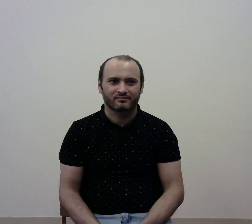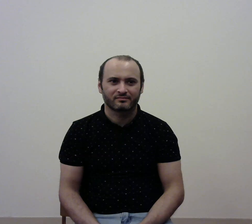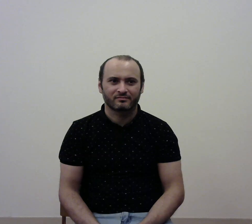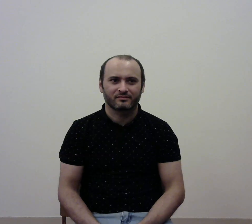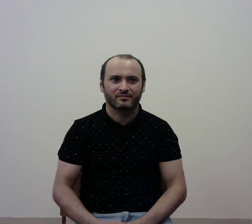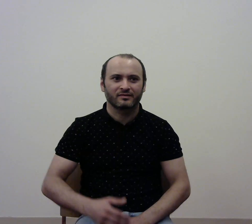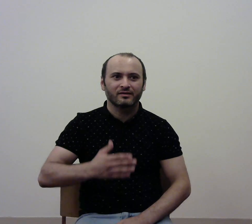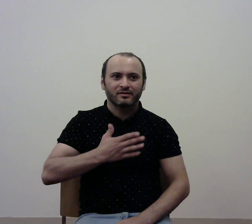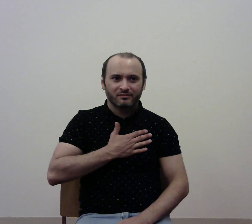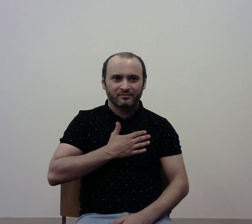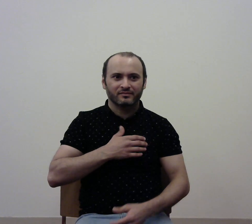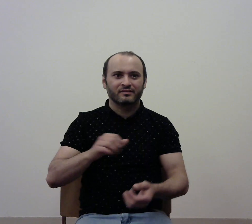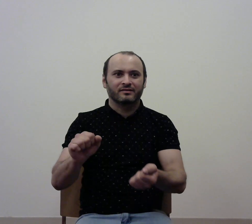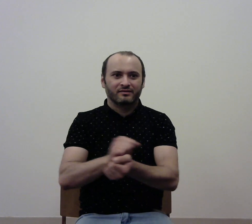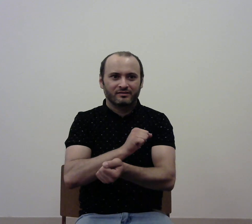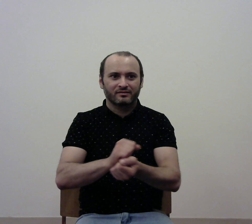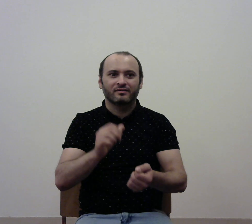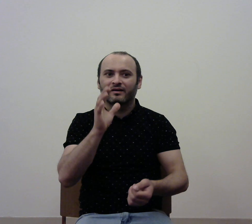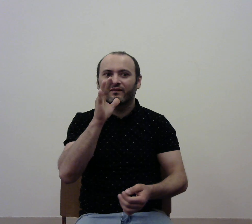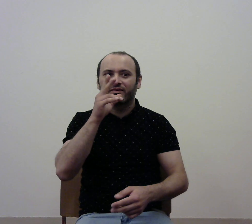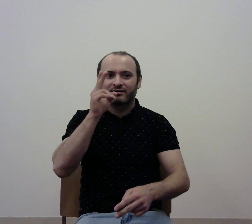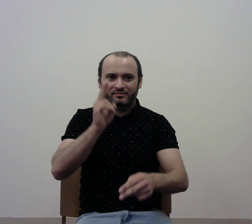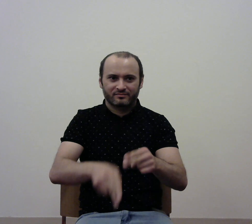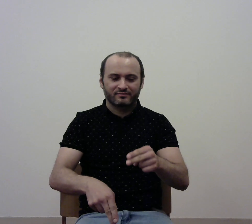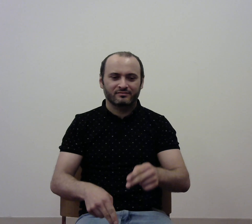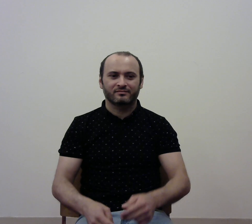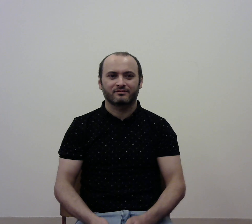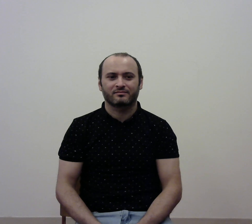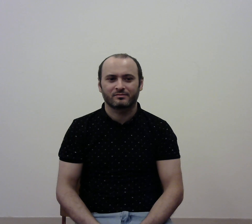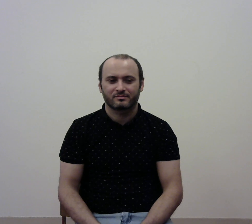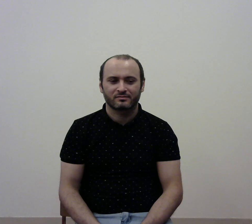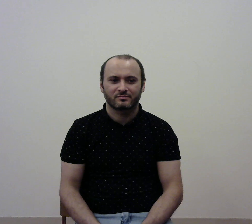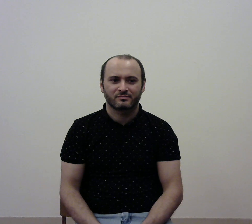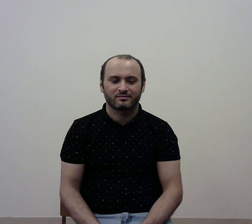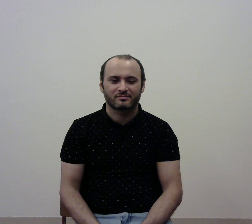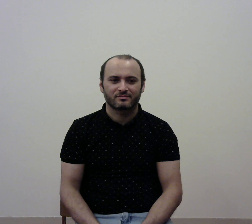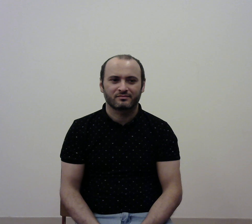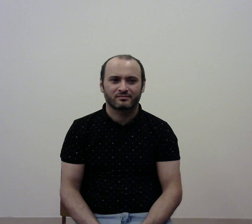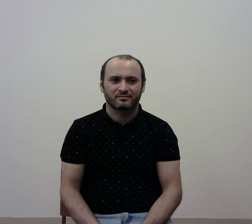Mənim sənədimin vaxtı bitib